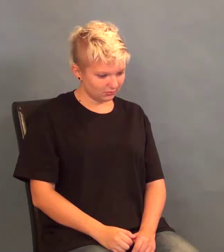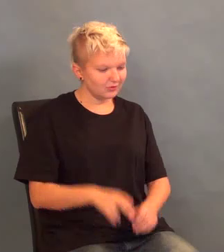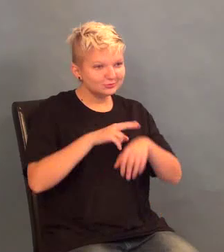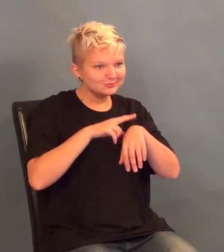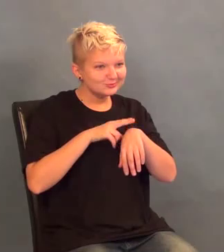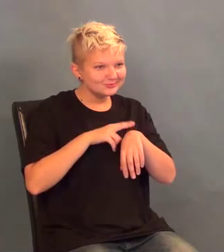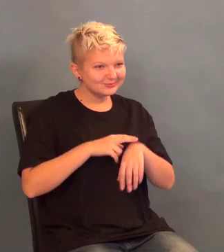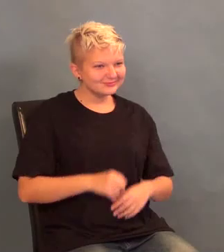Która godzina?